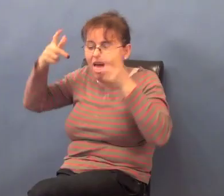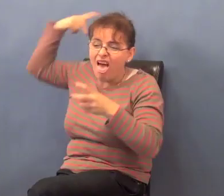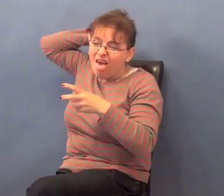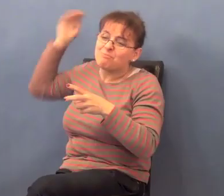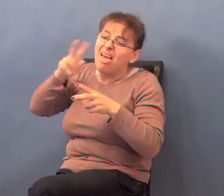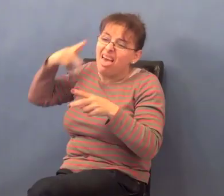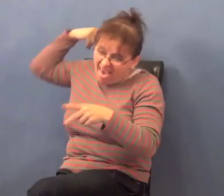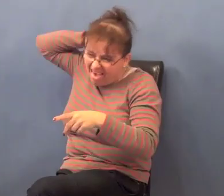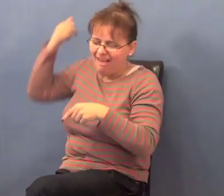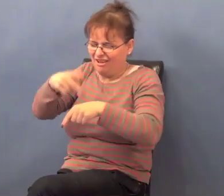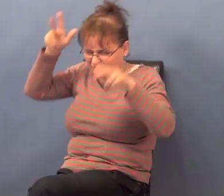Jedzie na grzbiecie jelenia.